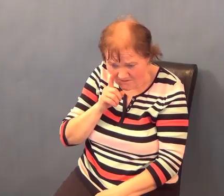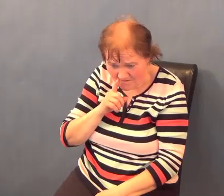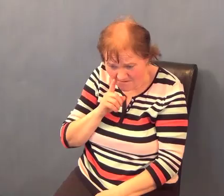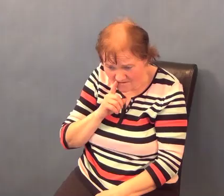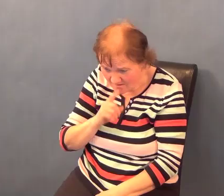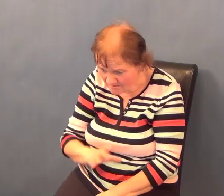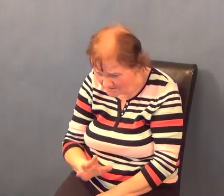Dobrze.